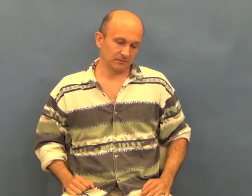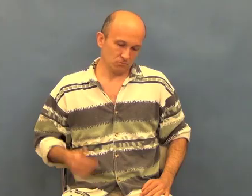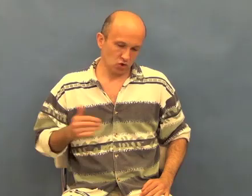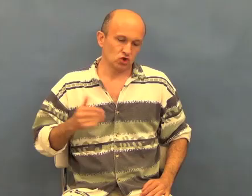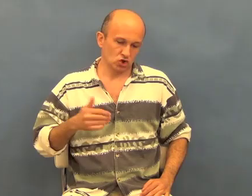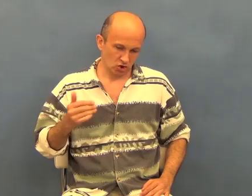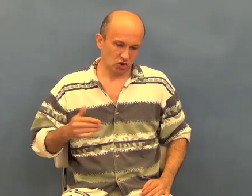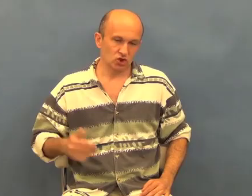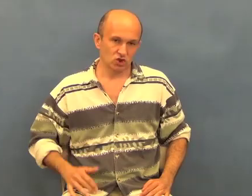Może, może, może, może.